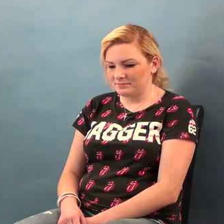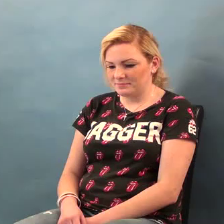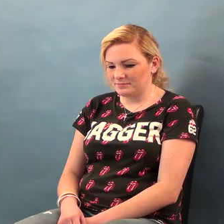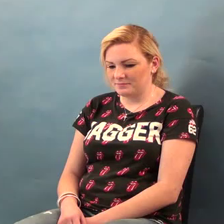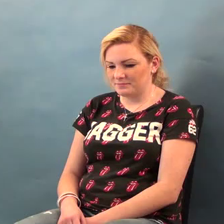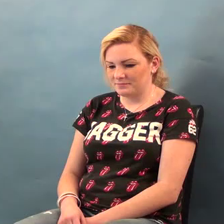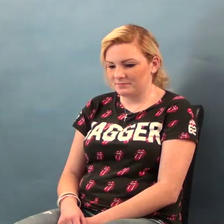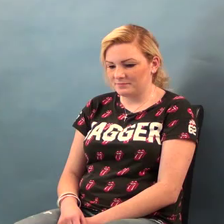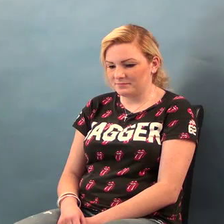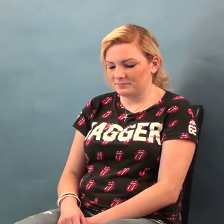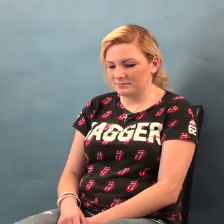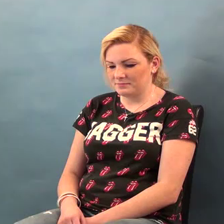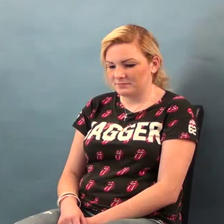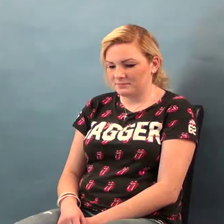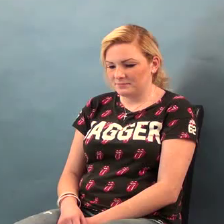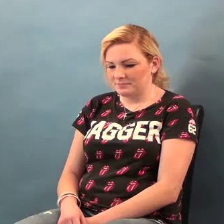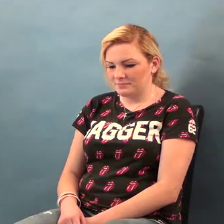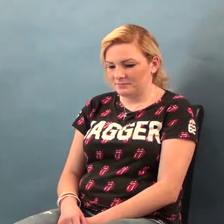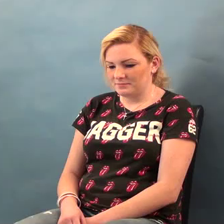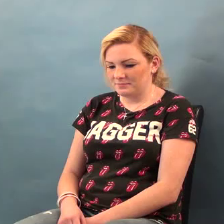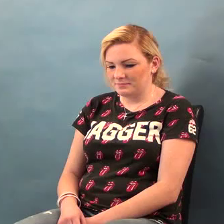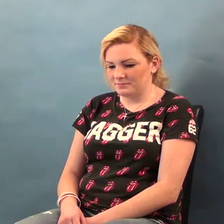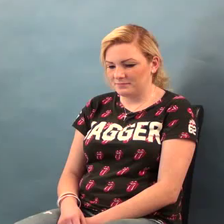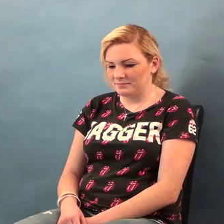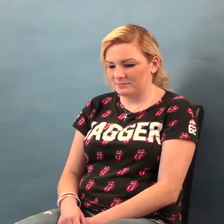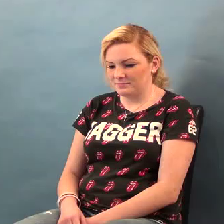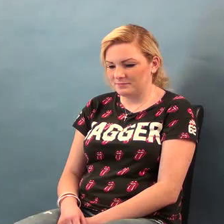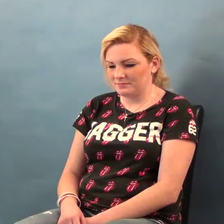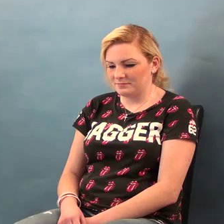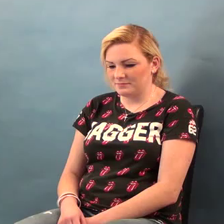Około godziny siedemnastej?